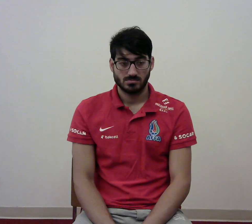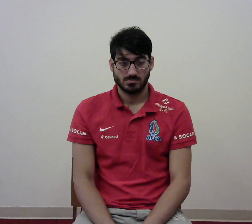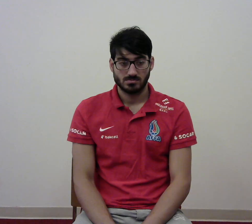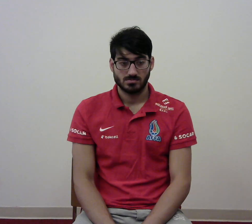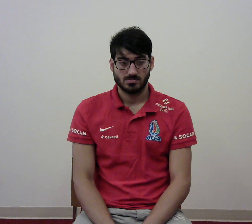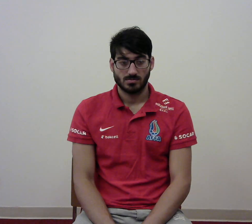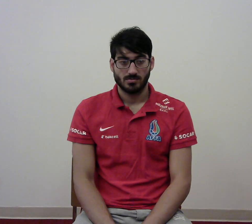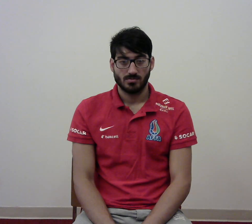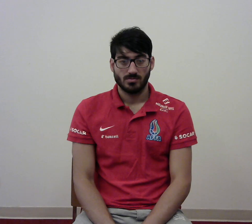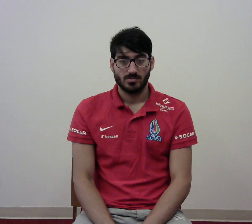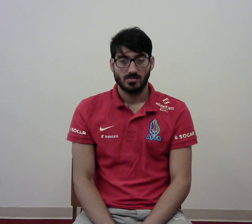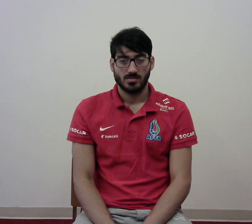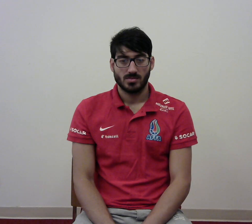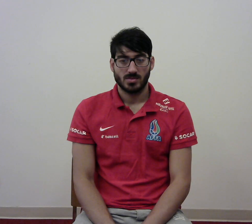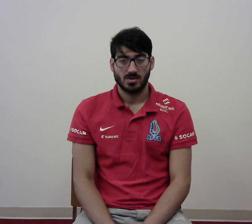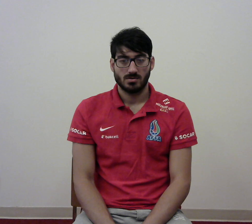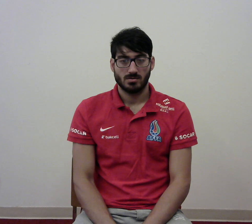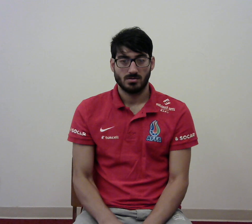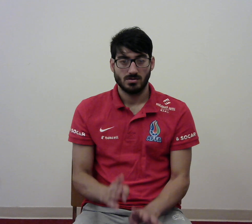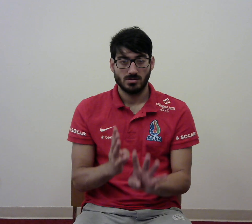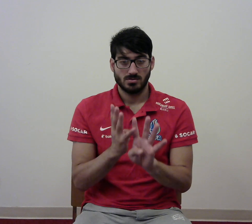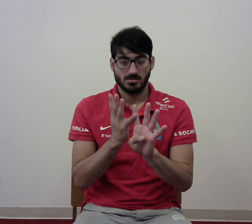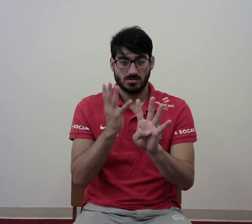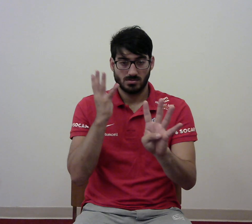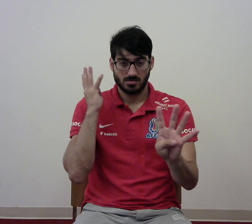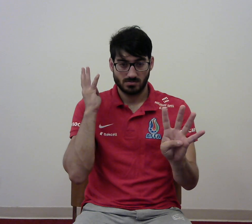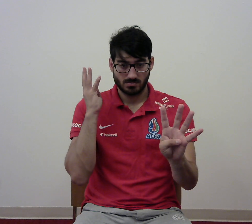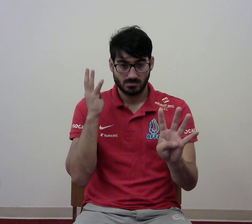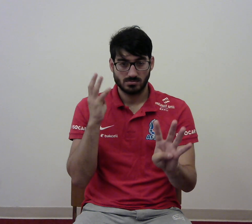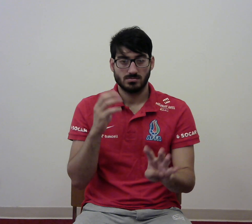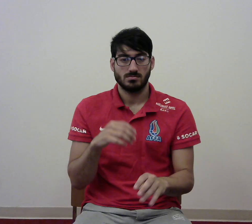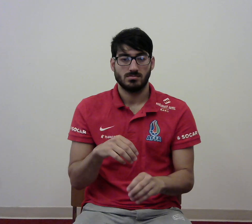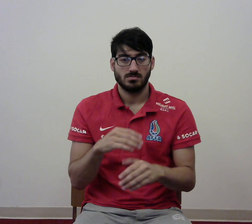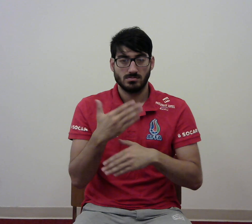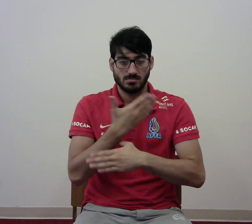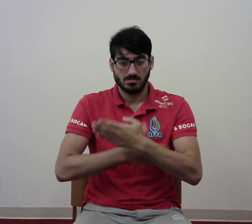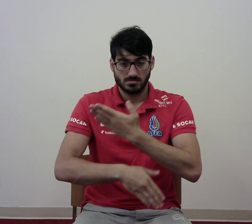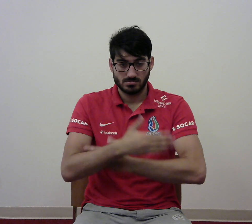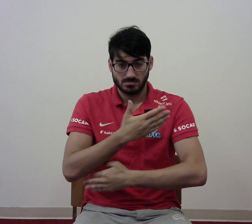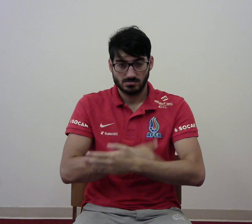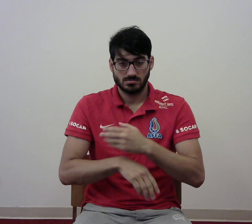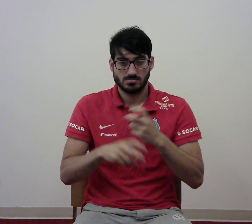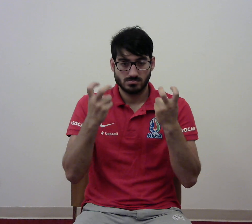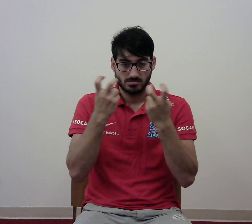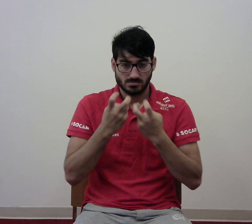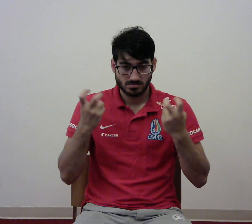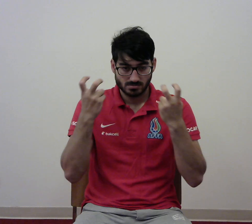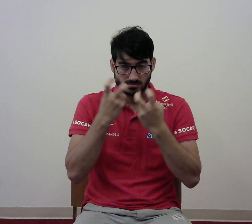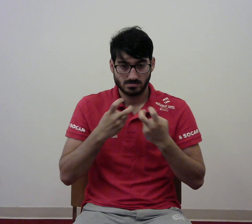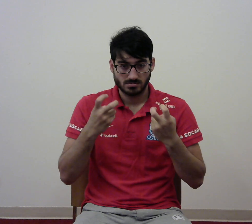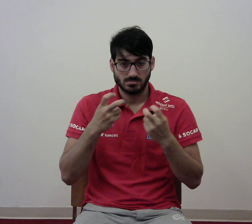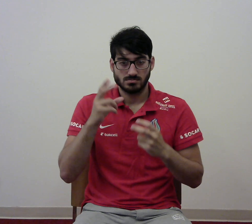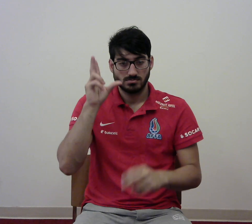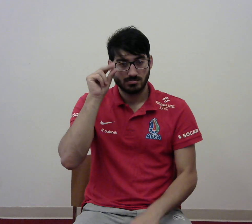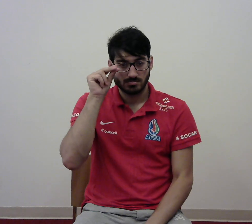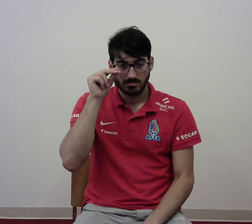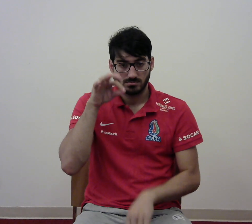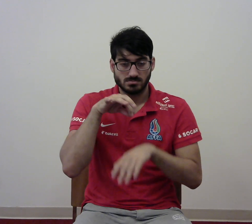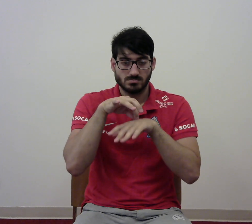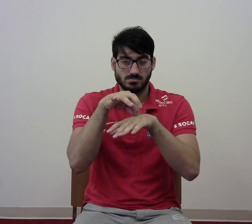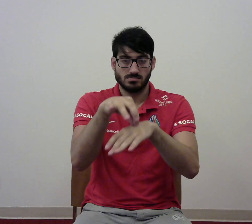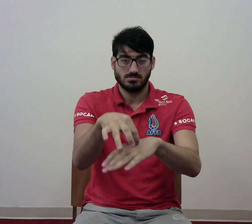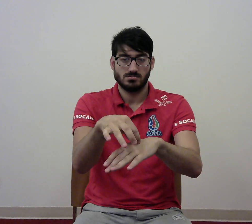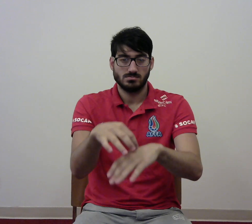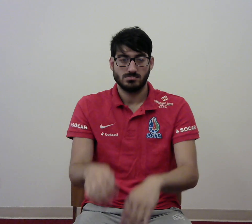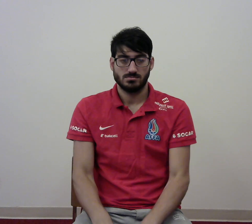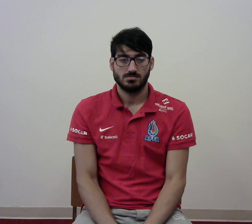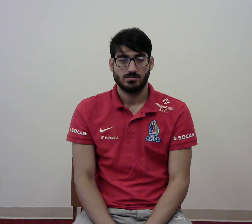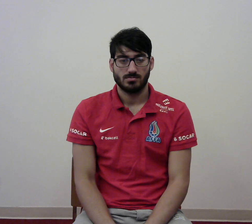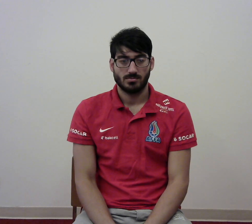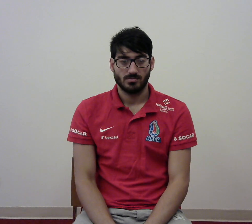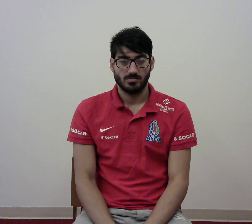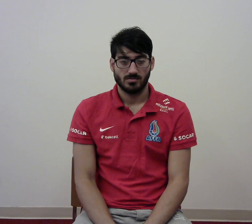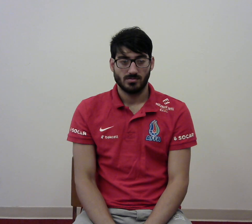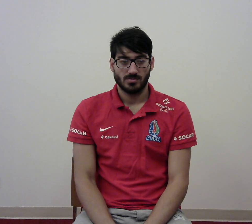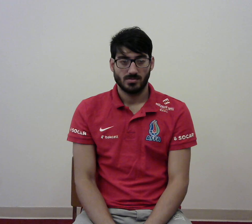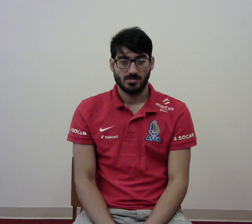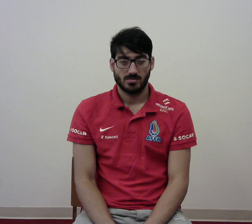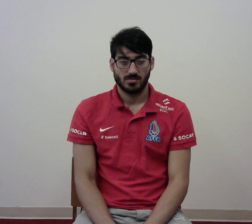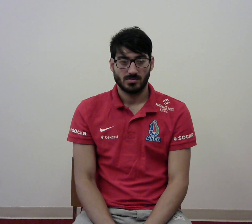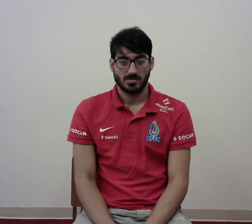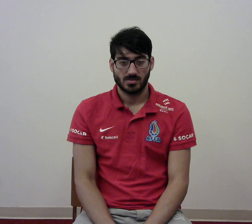Növbəti əlillik müayinəsi nə zaman keçiriləcək?